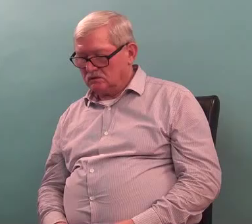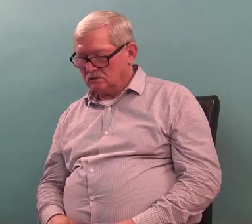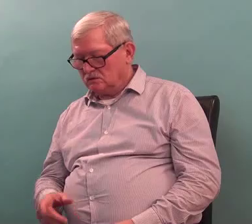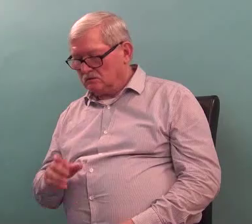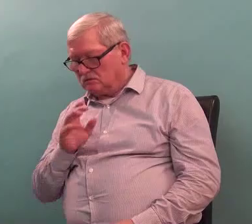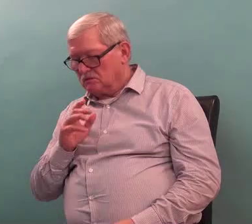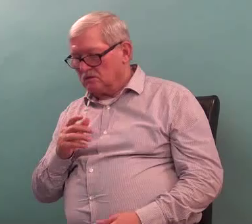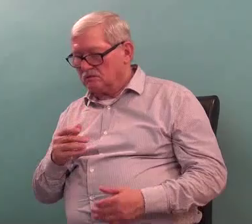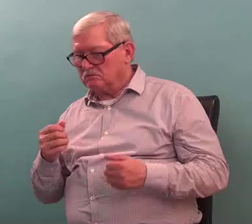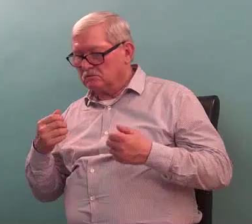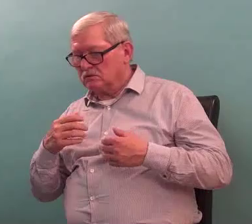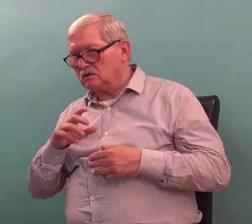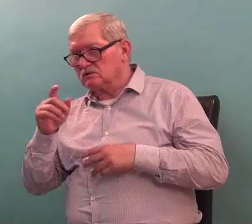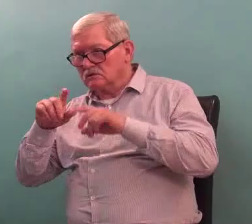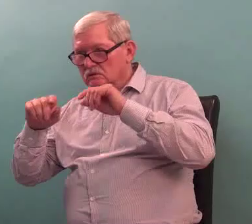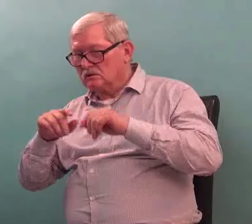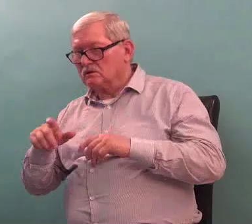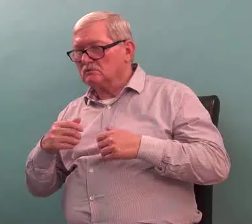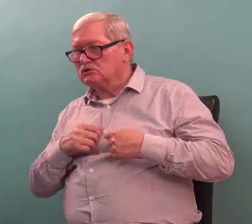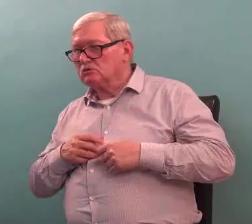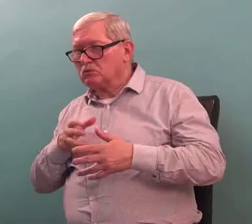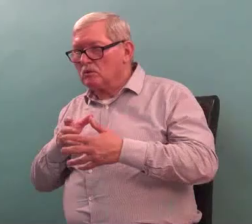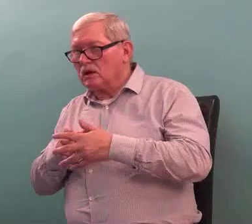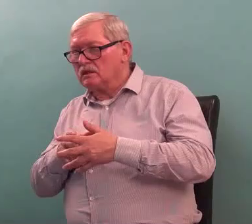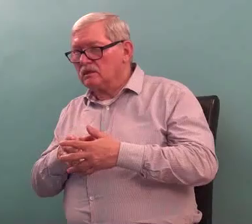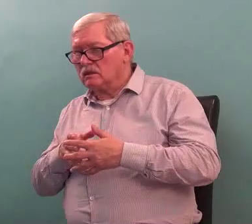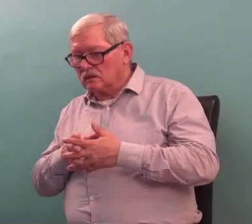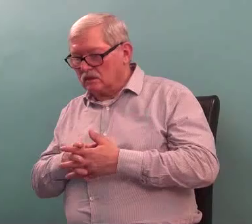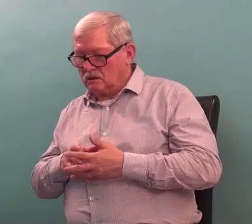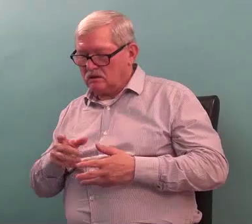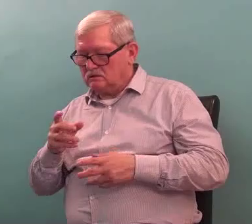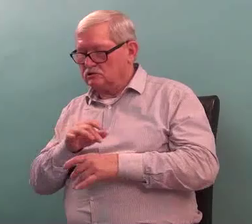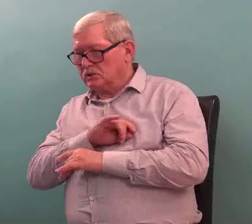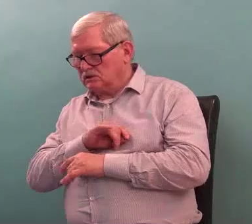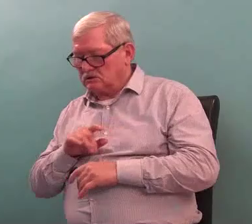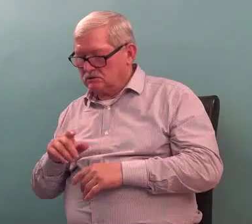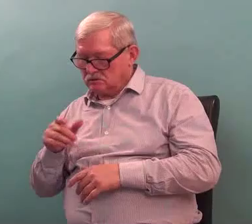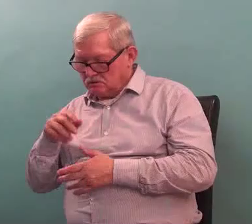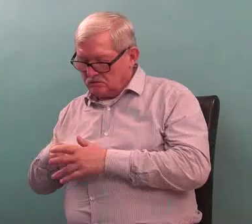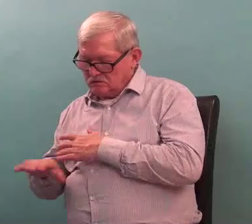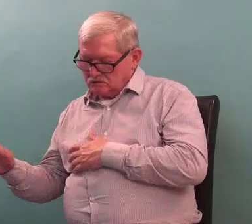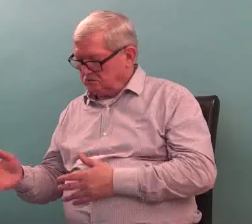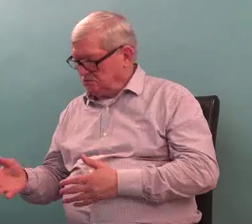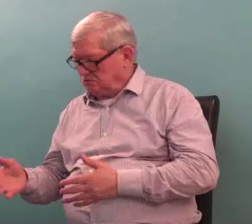To jest podobne do śmiercionośnego promieniowania i można od tego umrzeć, więc trzeba uciekać, nie wiem.